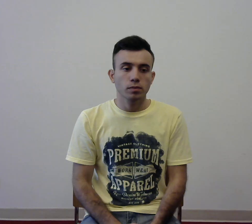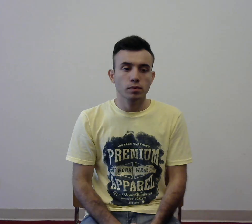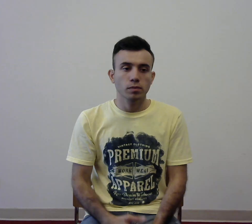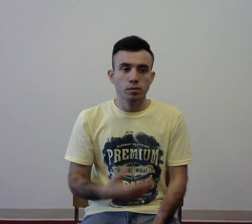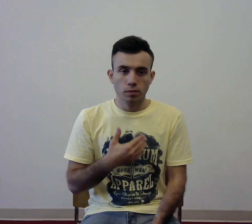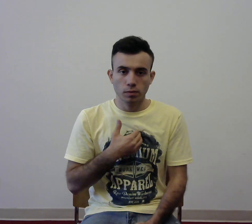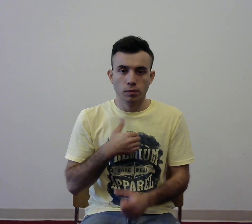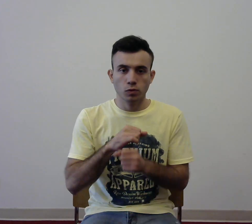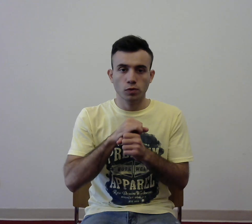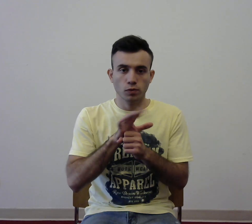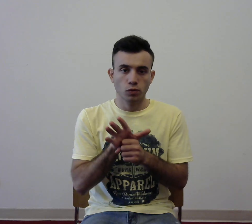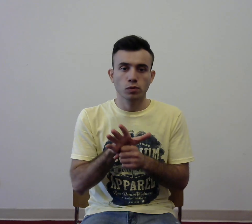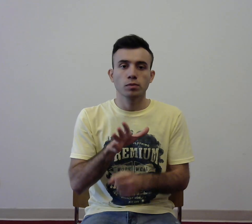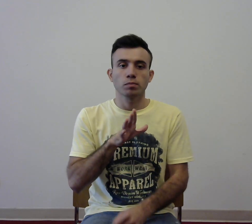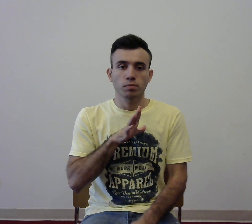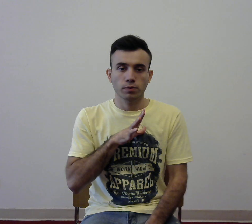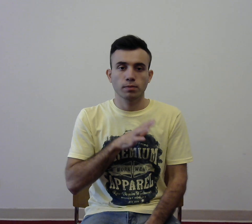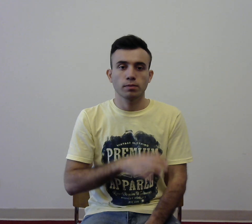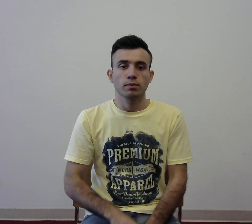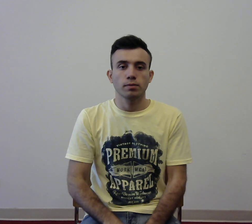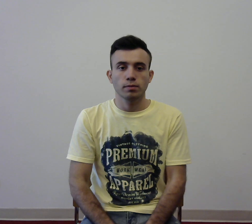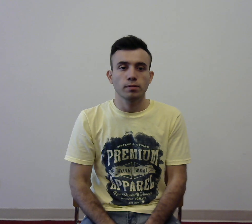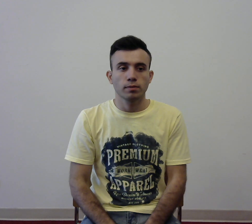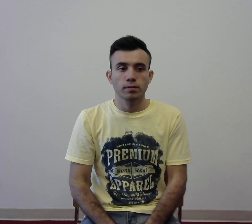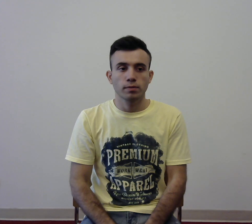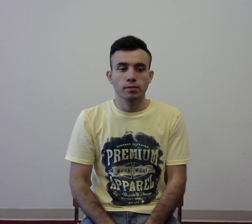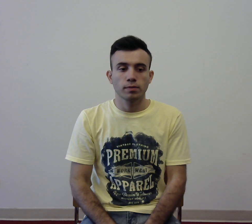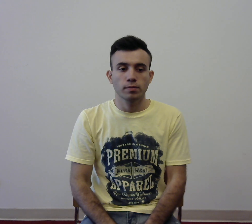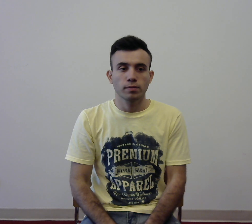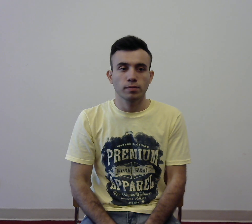Mən Covid-ə tutulmuşam